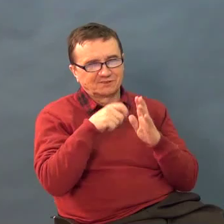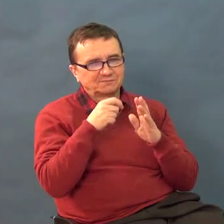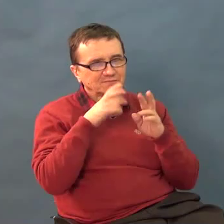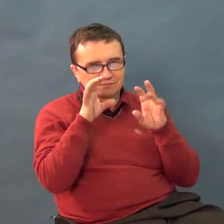Film.